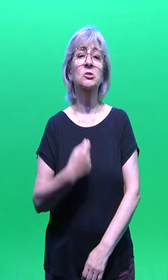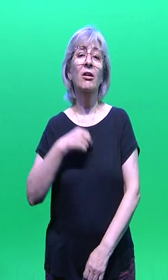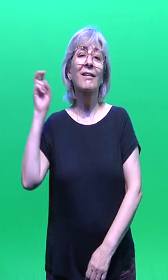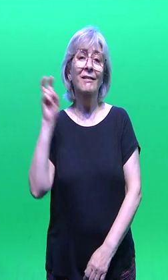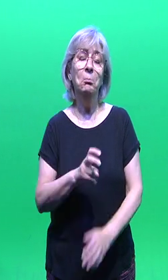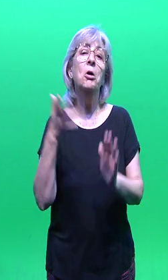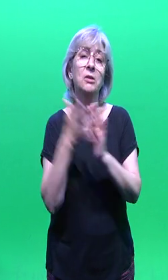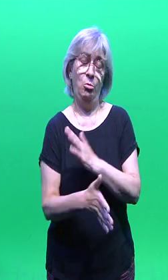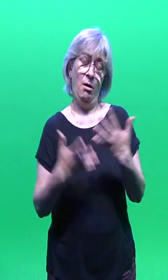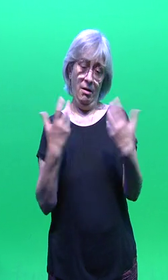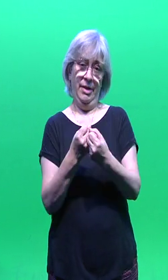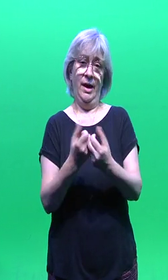Vinc perquè he tingut un accident.